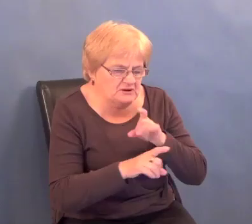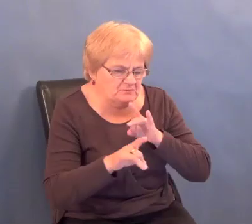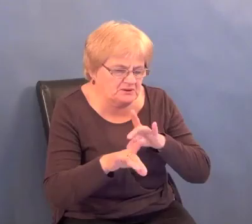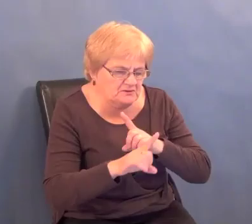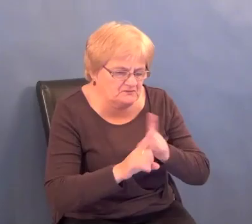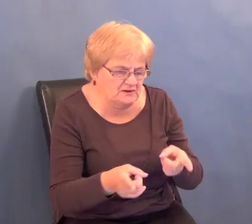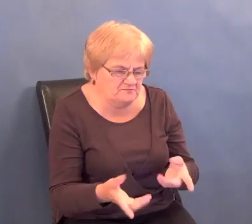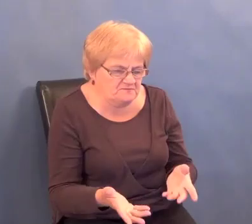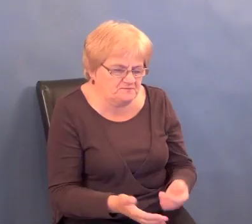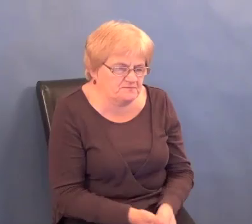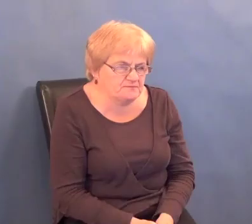Nie wolno biegać.